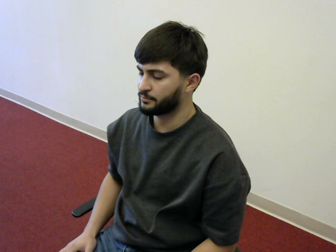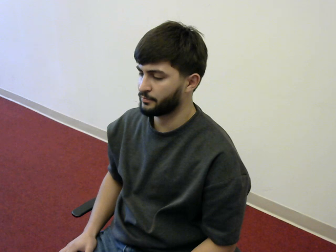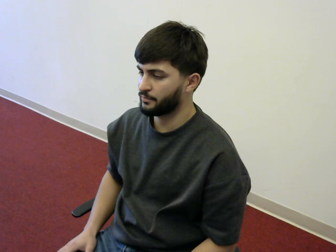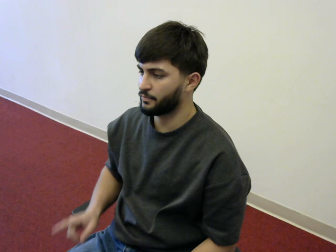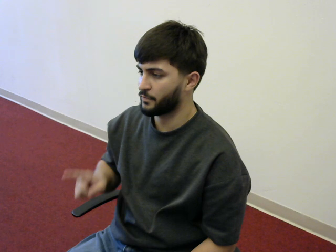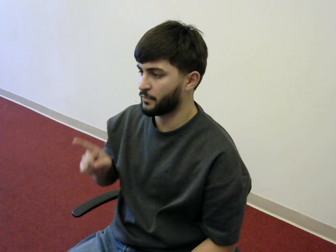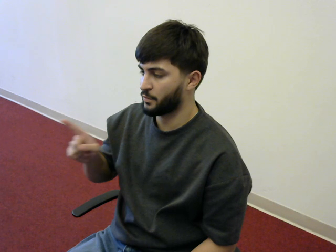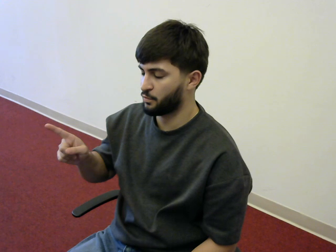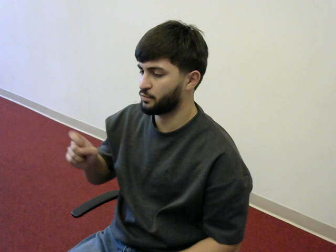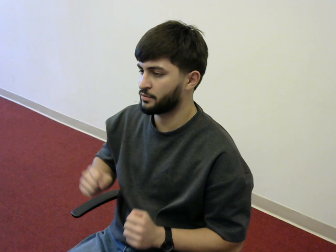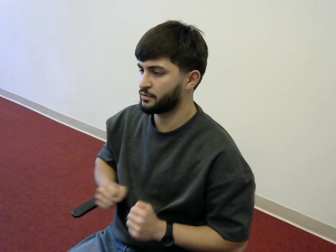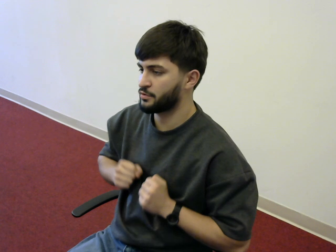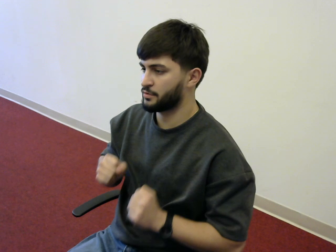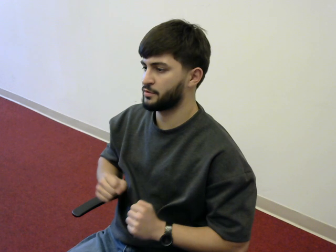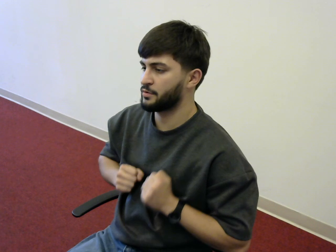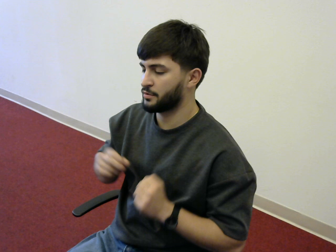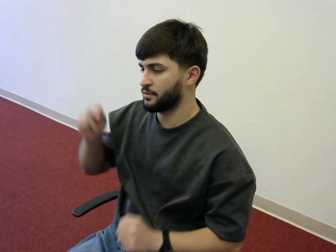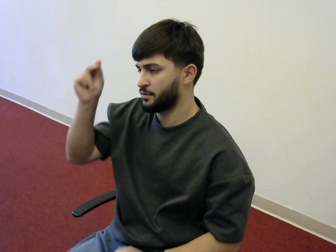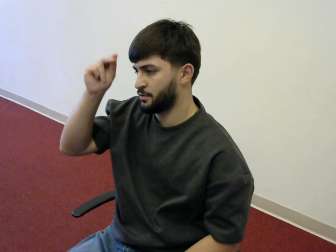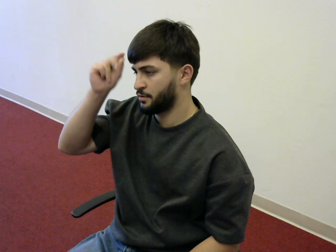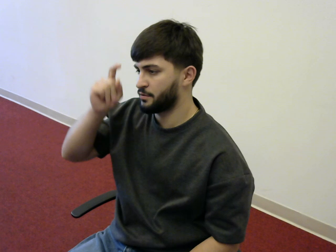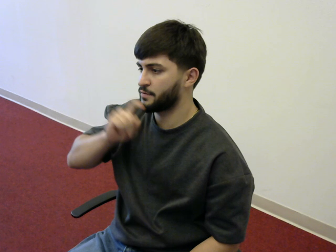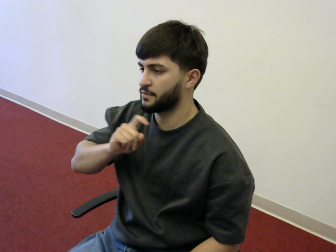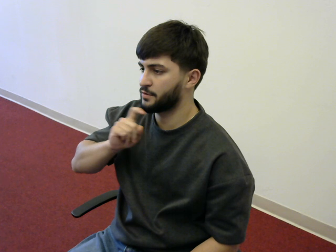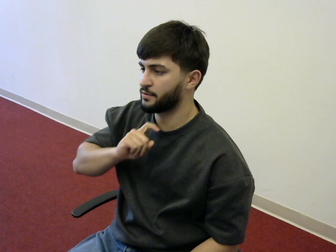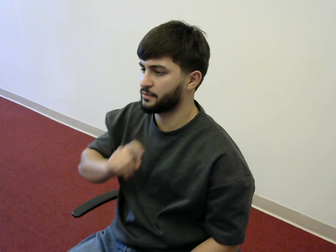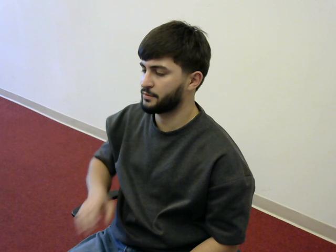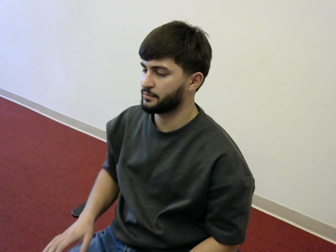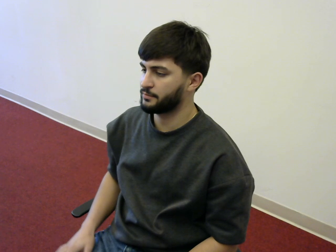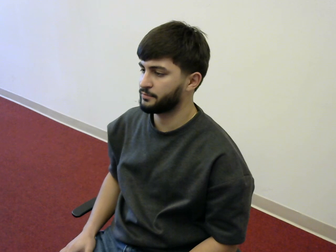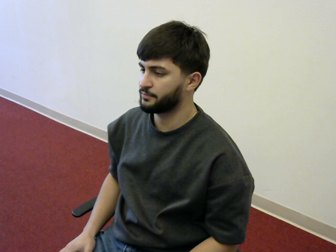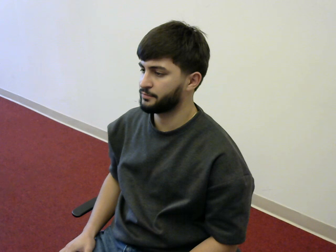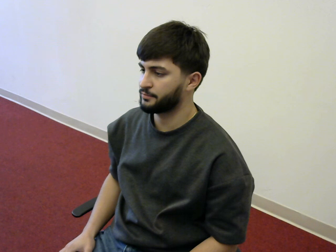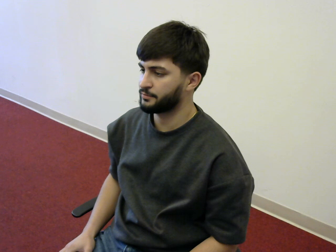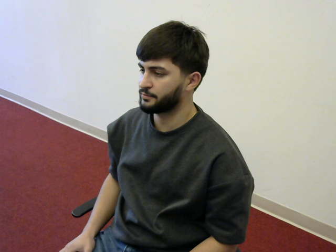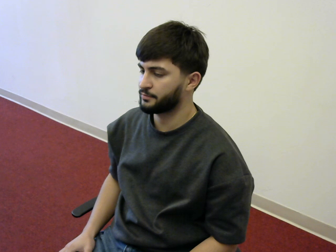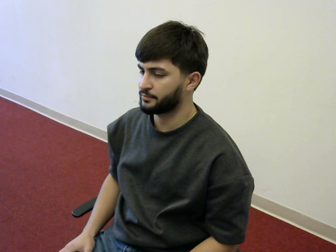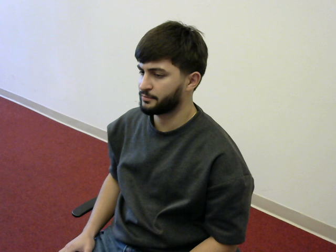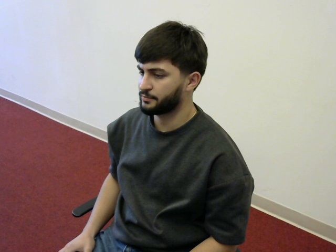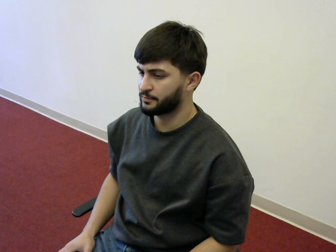O çalışqan şagirddir